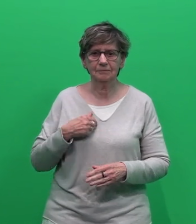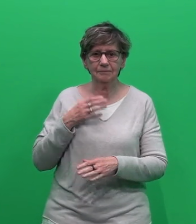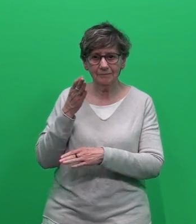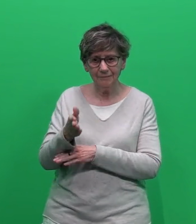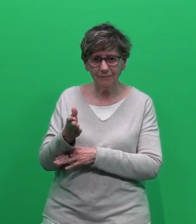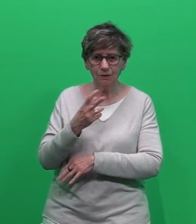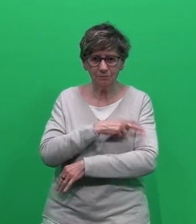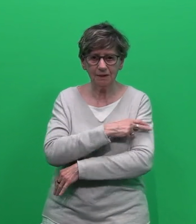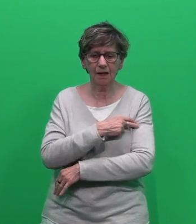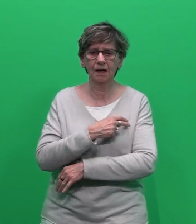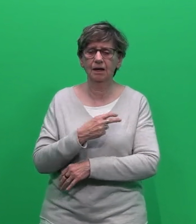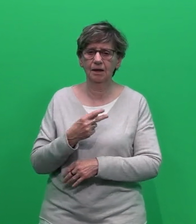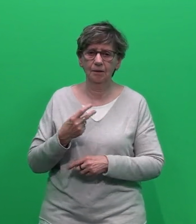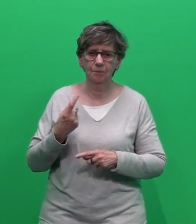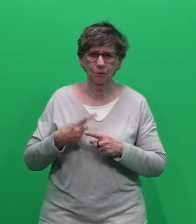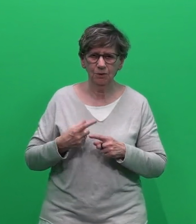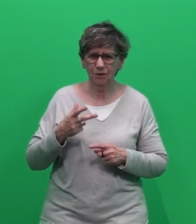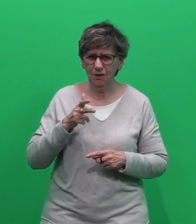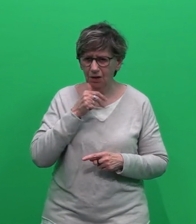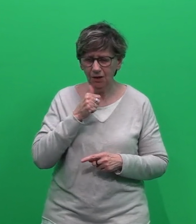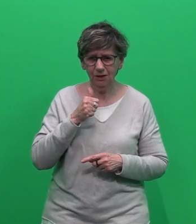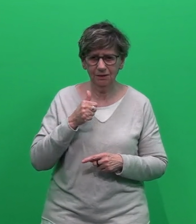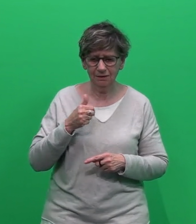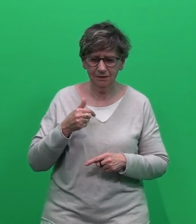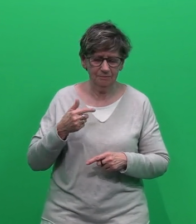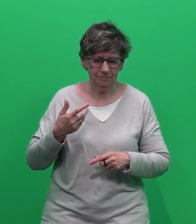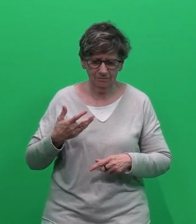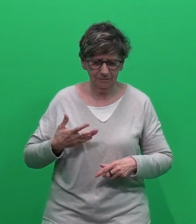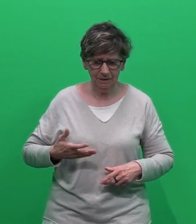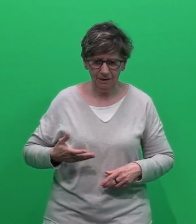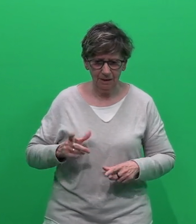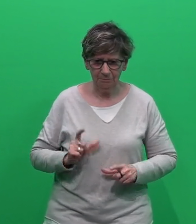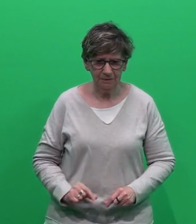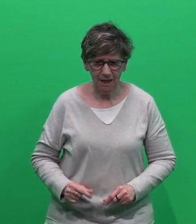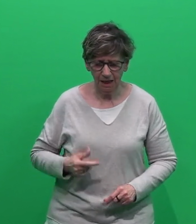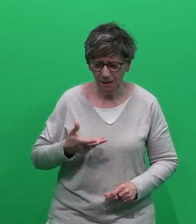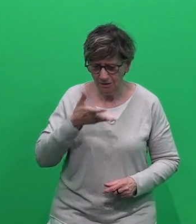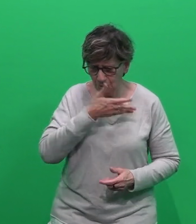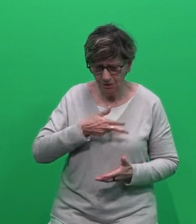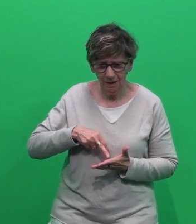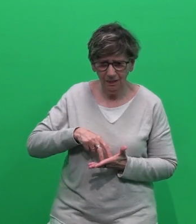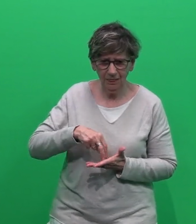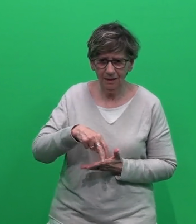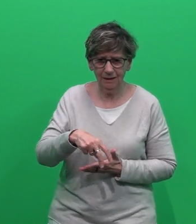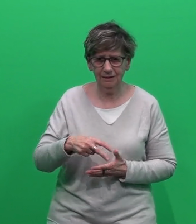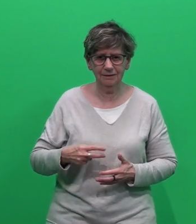He anat a l'hospital perquè em feien mal les cames i no podia caminar.